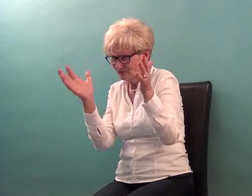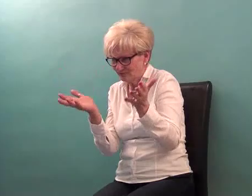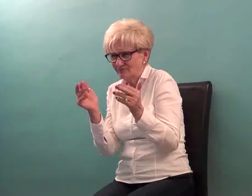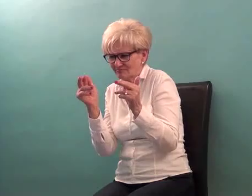Patrzą na siebie.